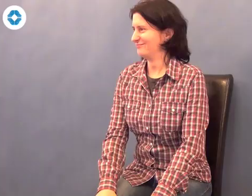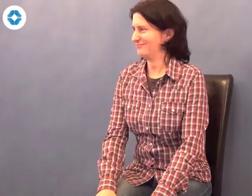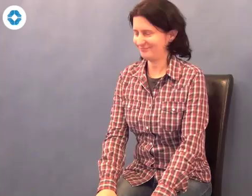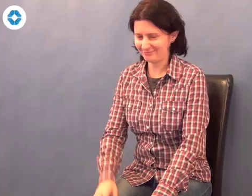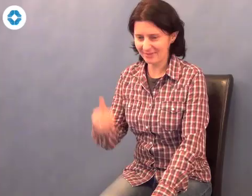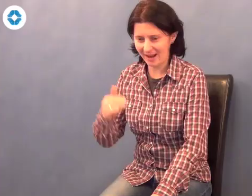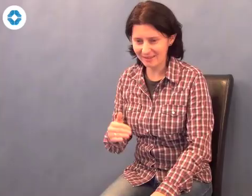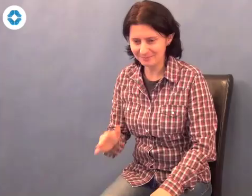Dalej.